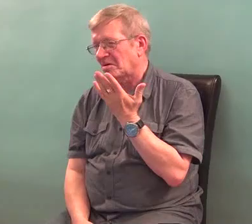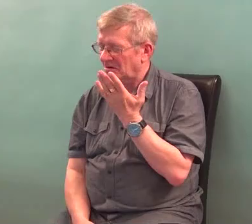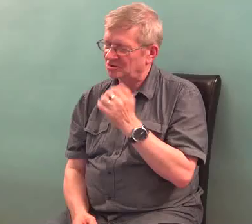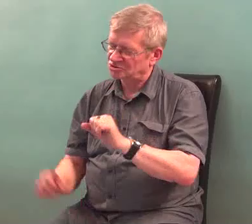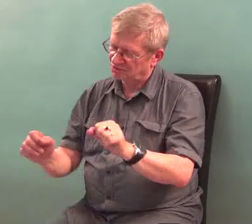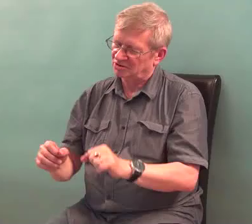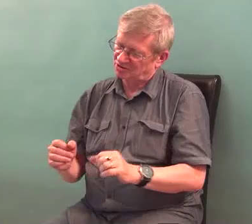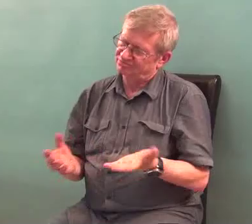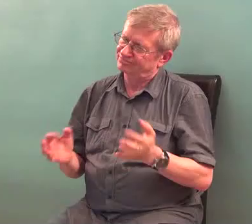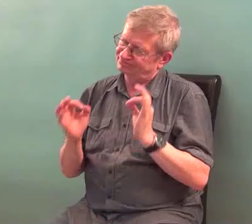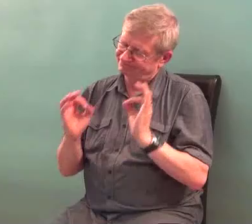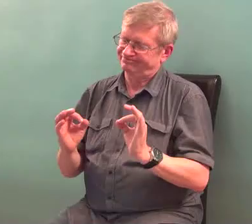Sprzątać dobrze.